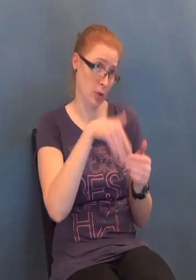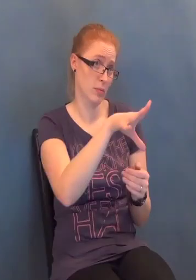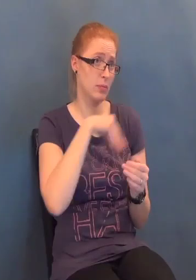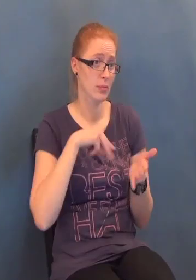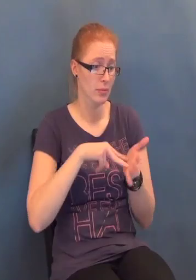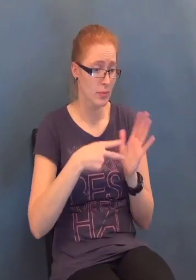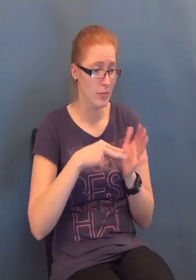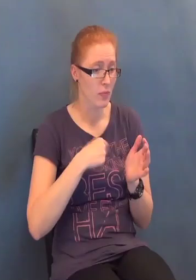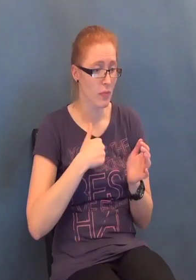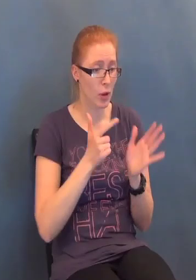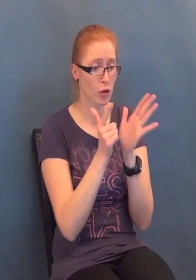Możemy razem tańczyć.